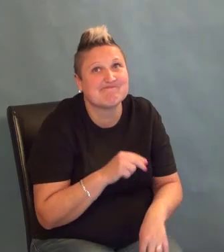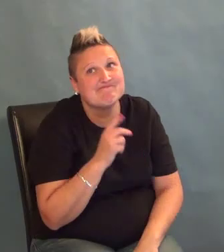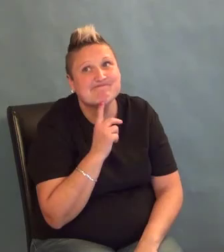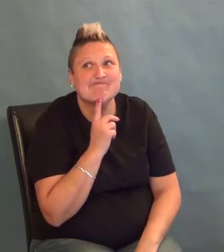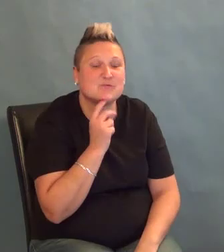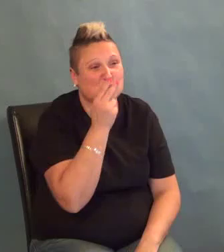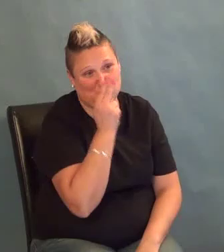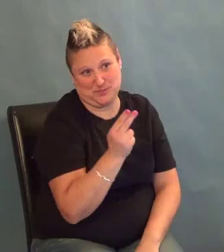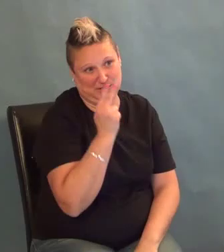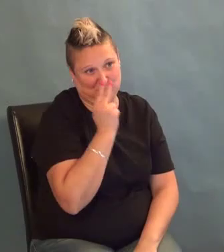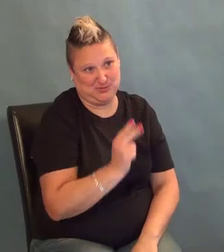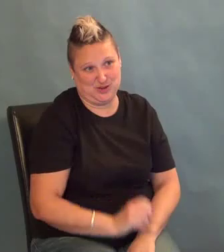Hmm, zobaczymy.